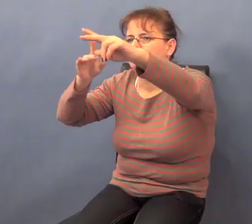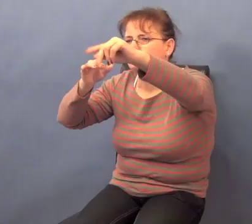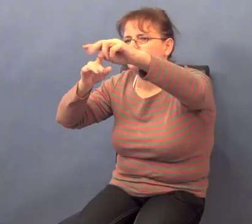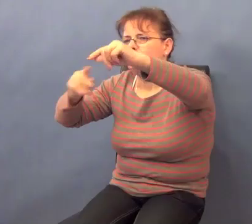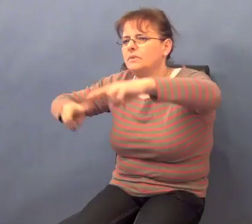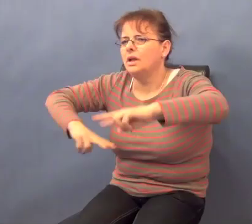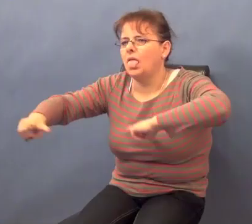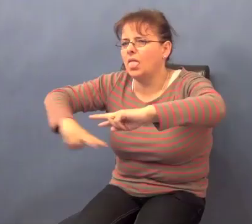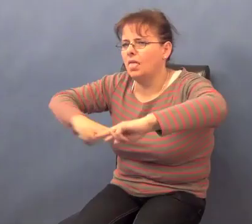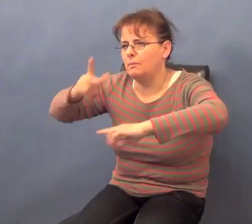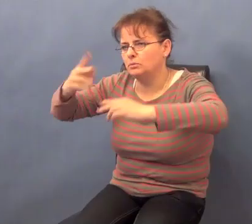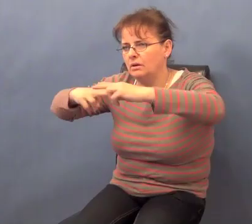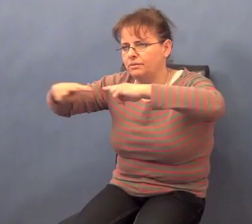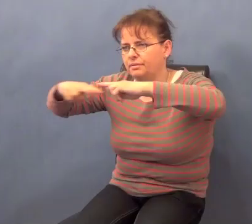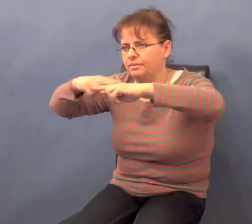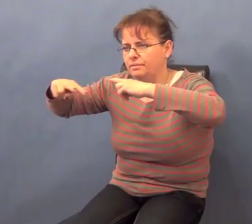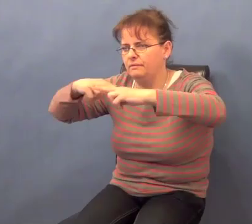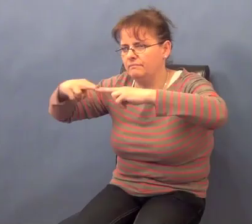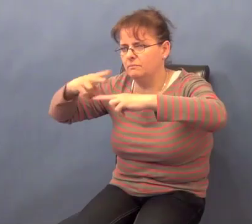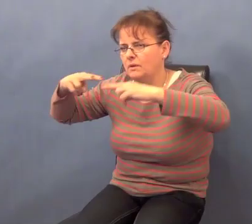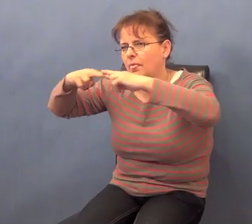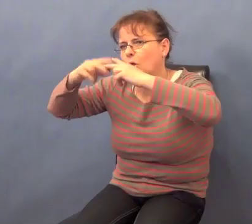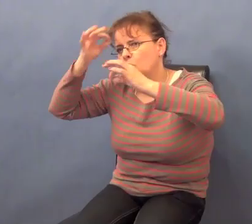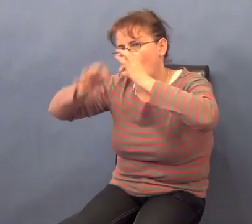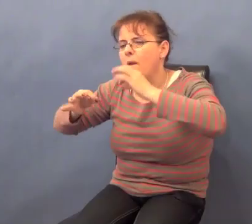Przestawia tory, przy rozjazdach.